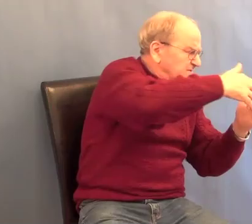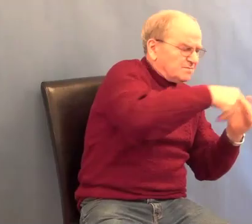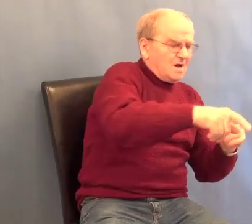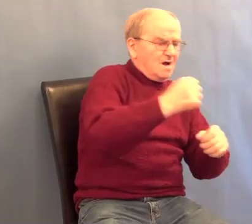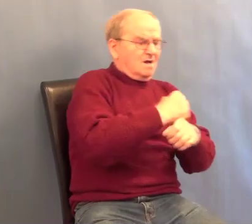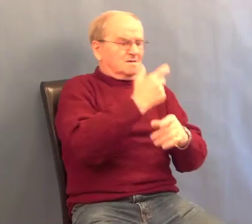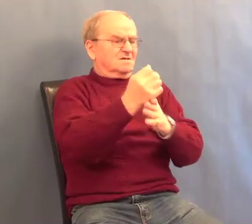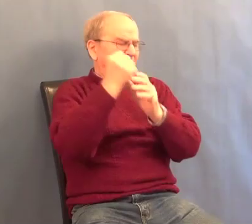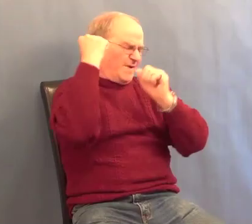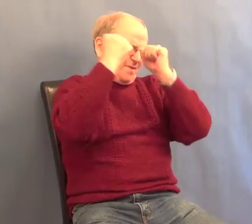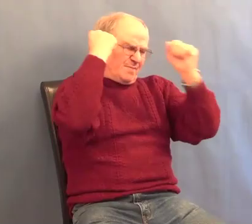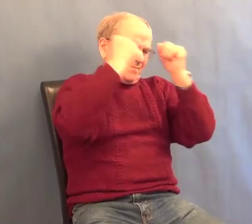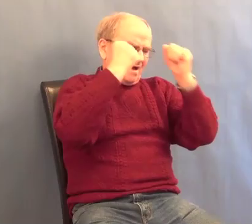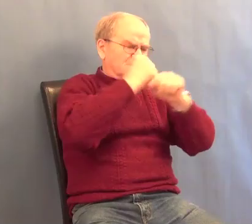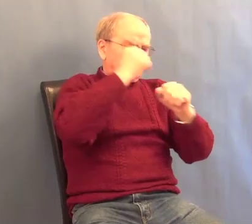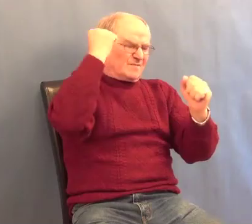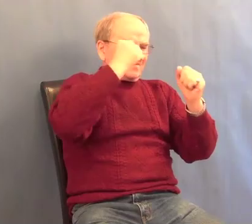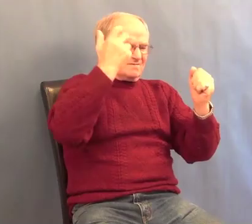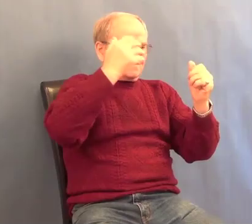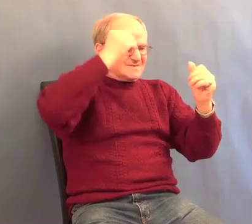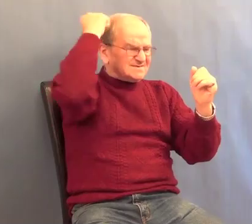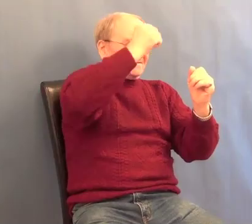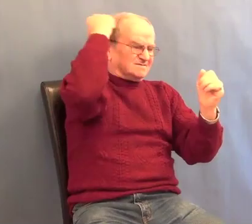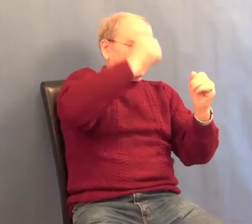Bardzo mocno walili pięściami w drzwi.